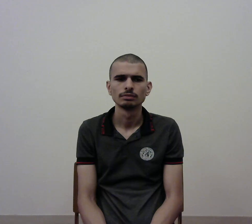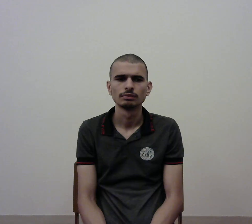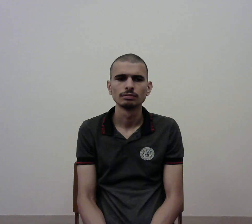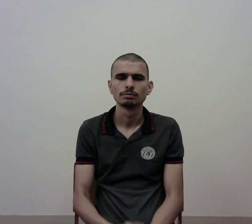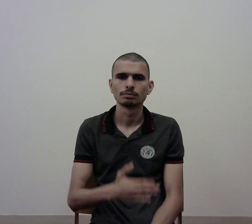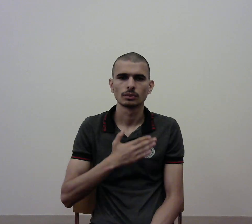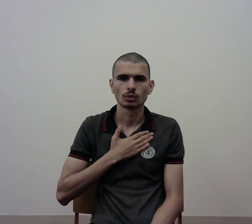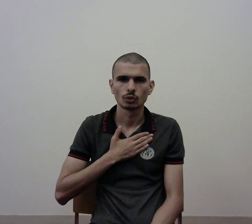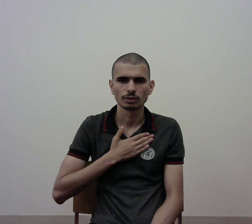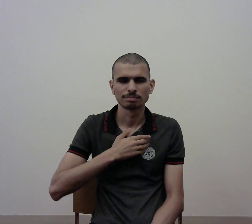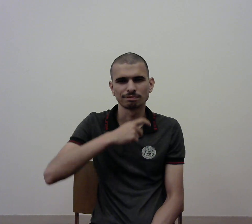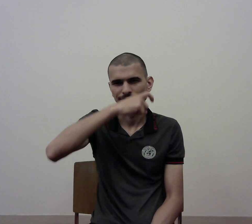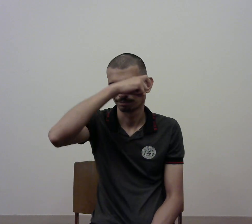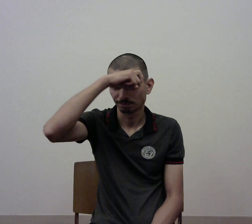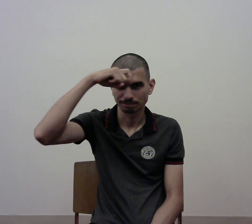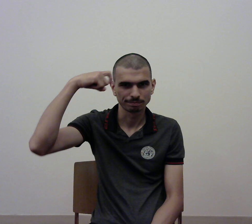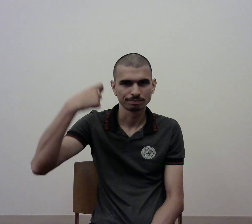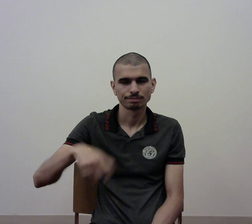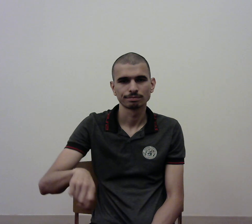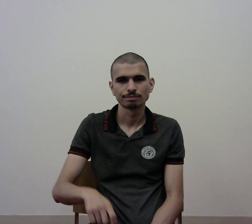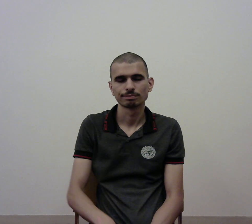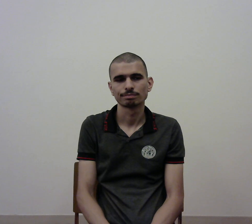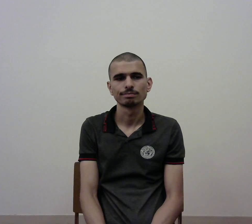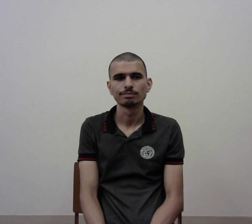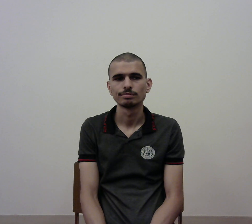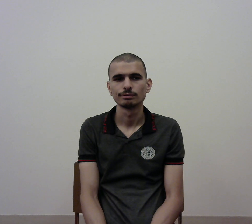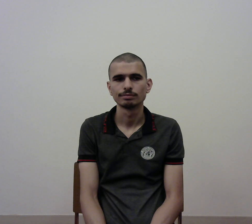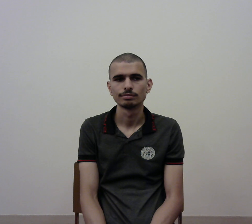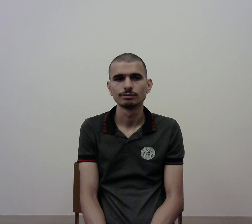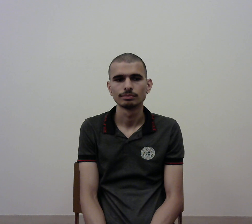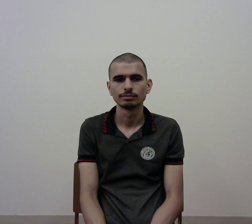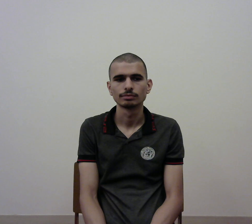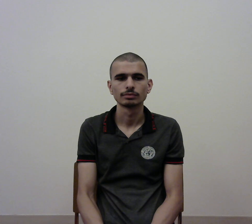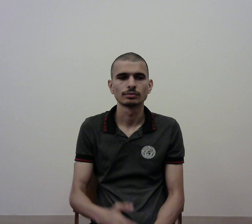Mənə istidir